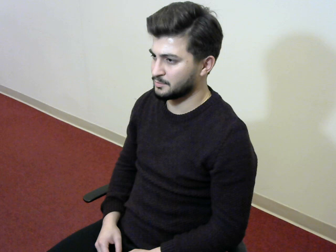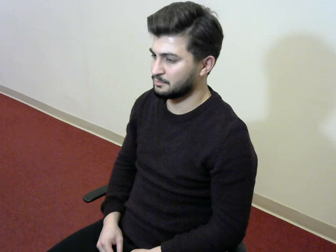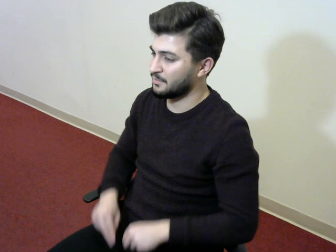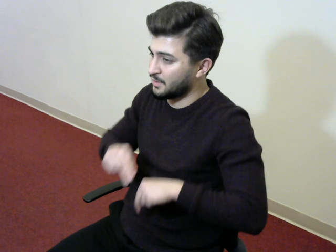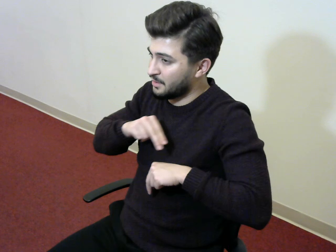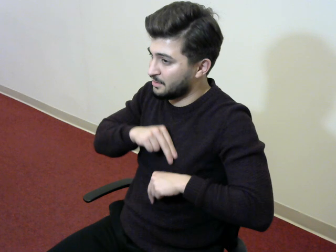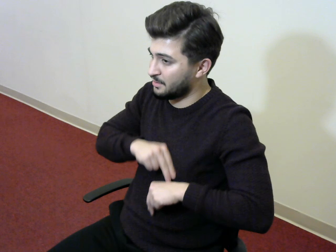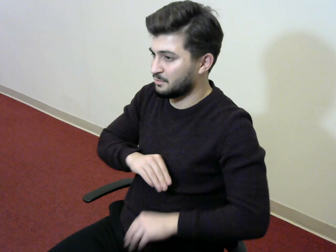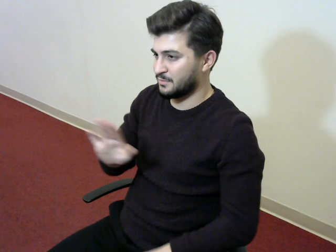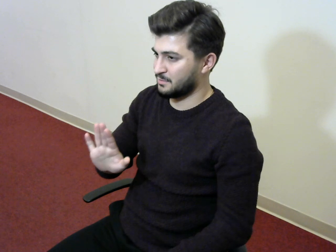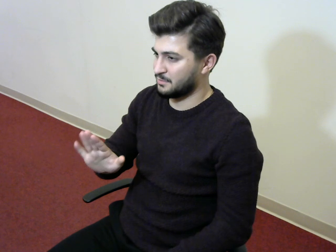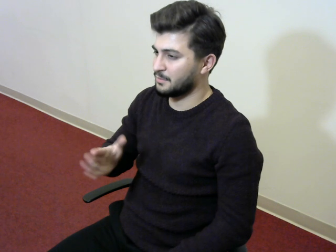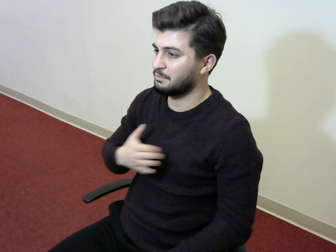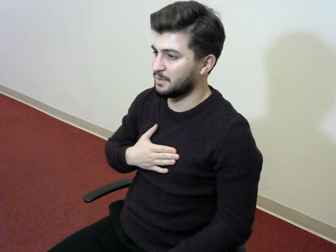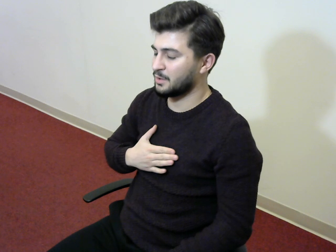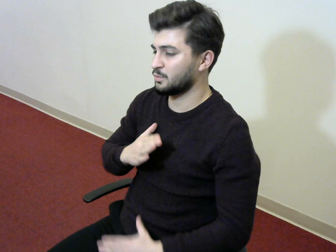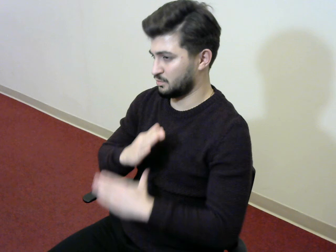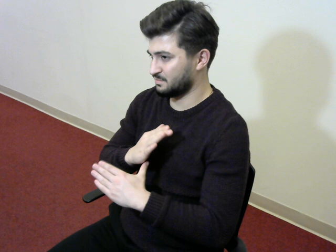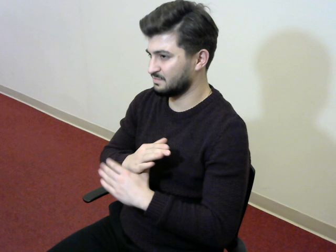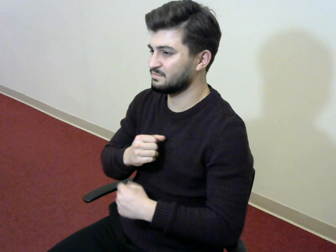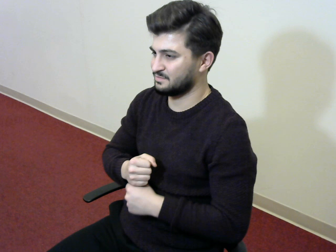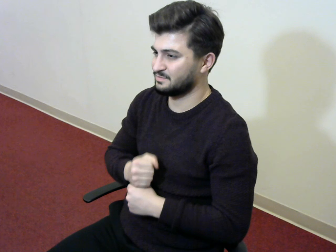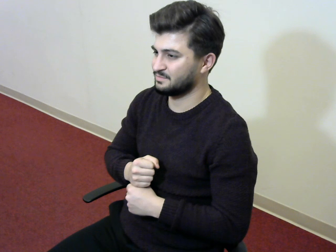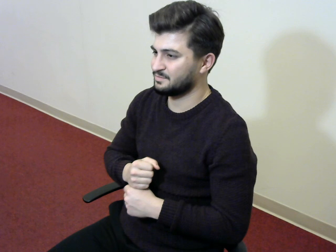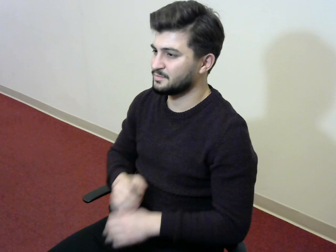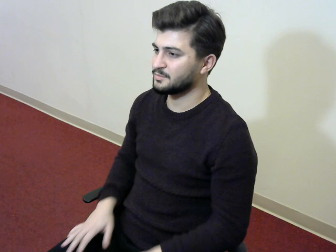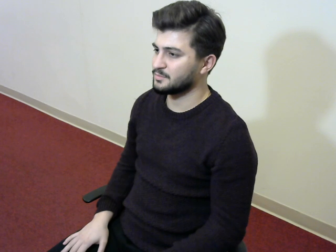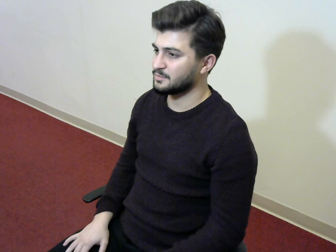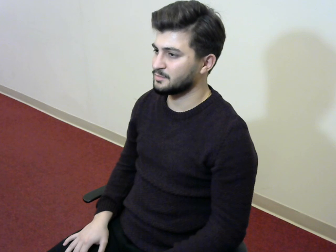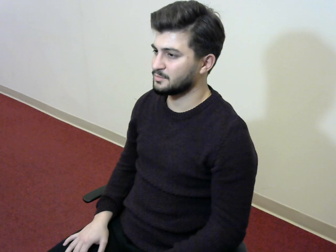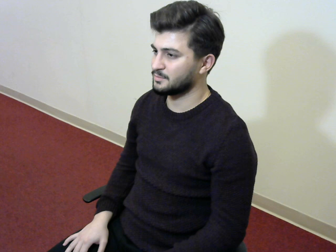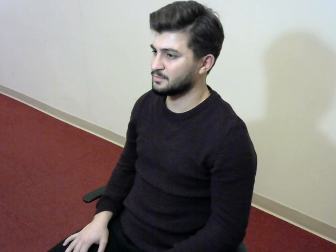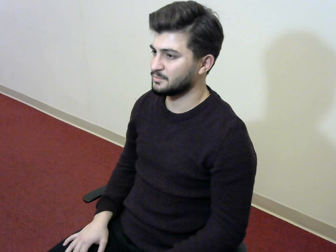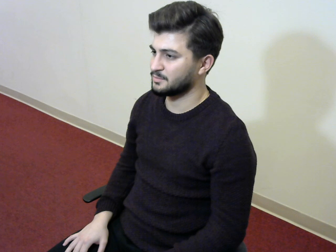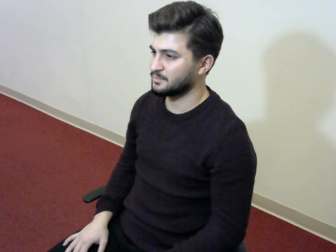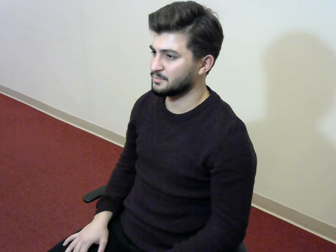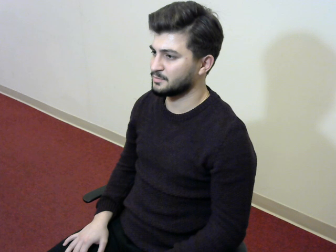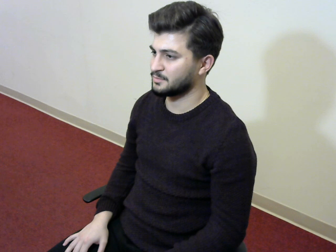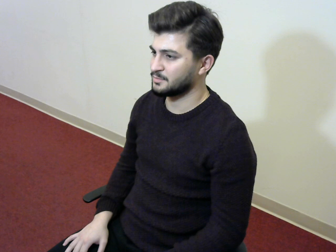Zəhmət olmasa, mənə kömək edin